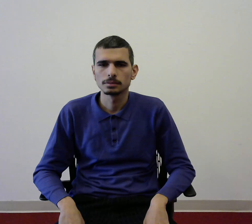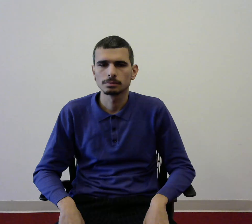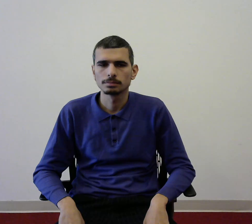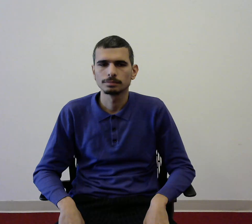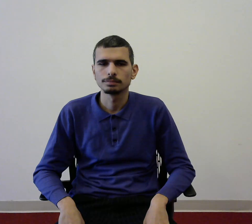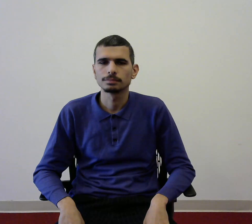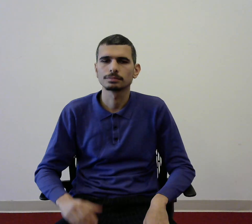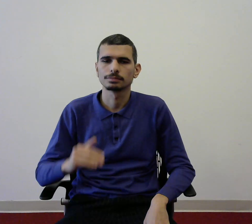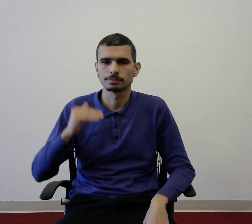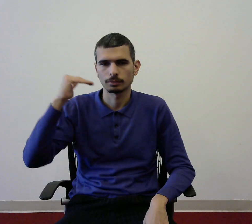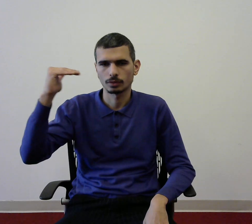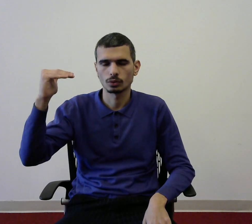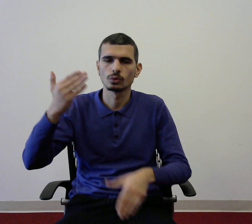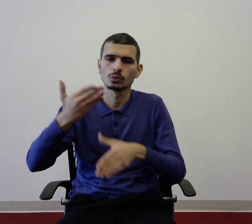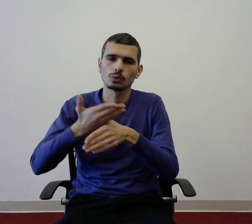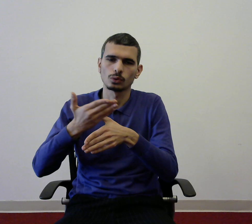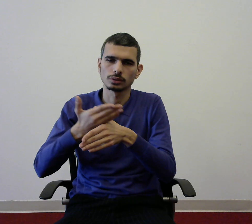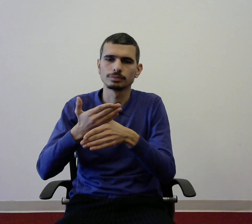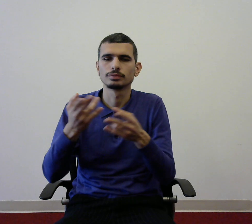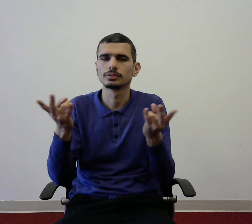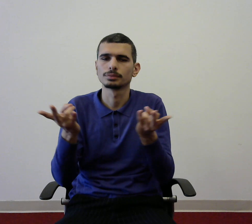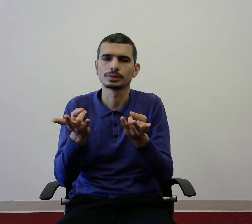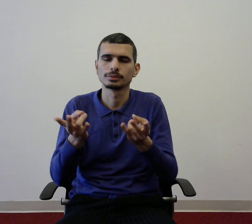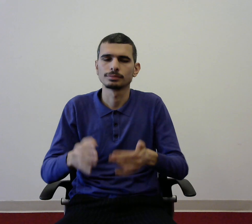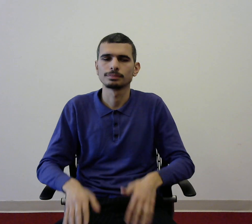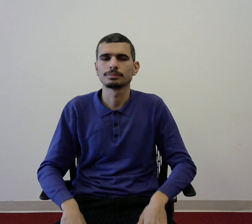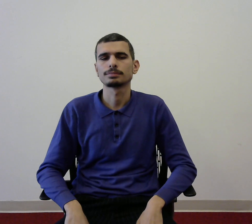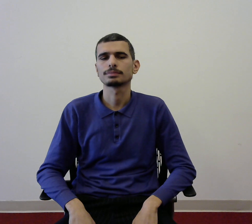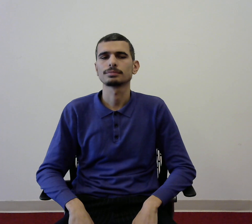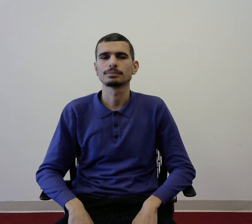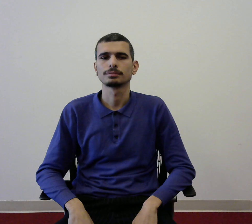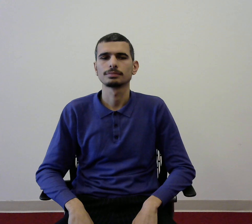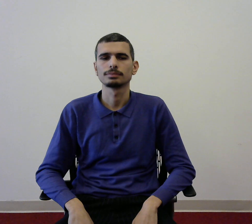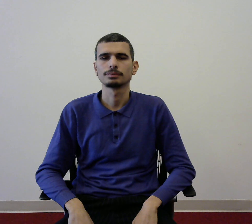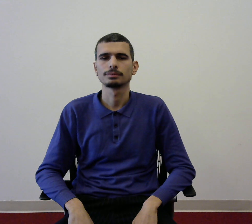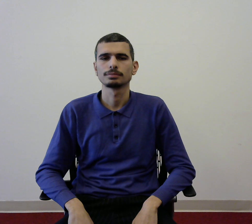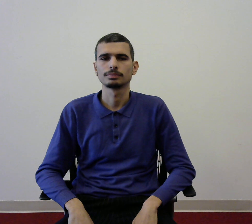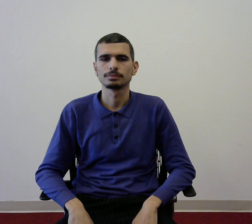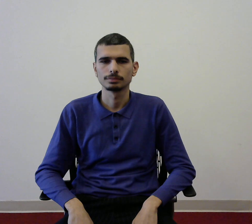Sizə kömək lazımdır mı?